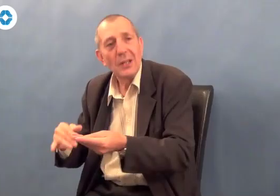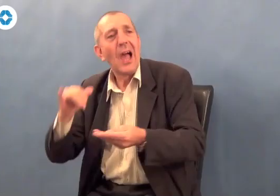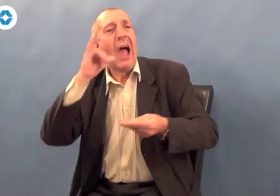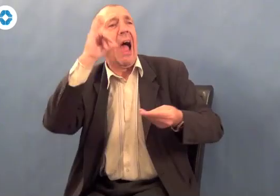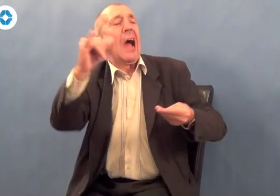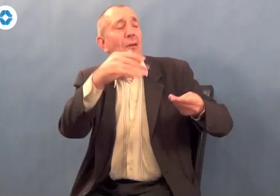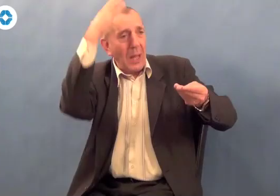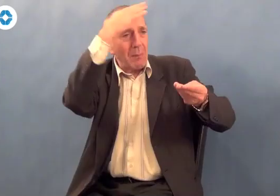To twoja czapka!